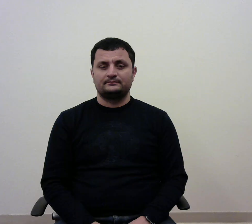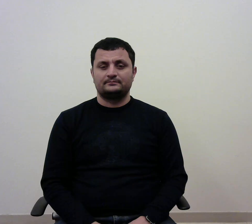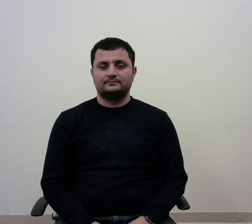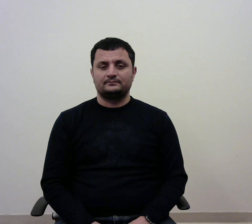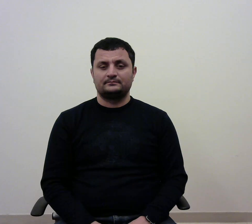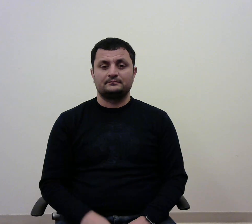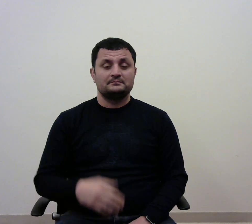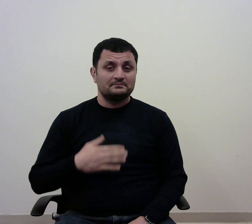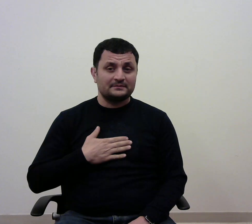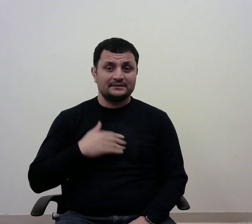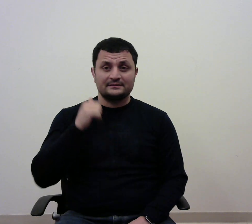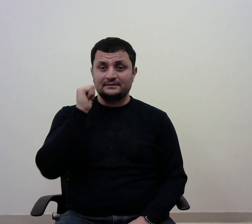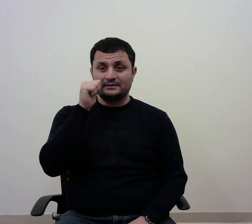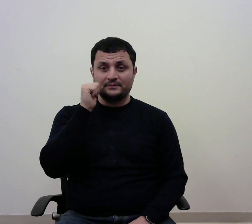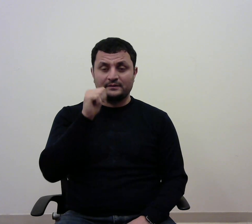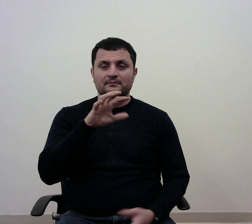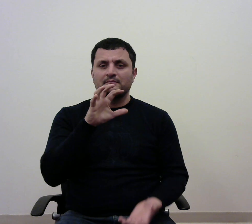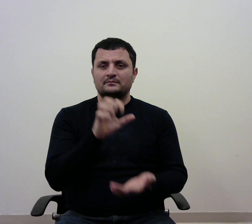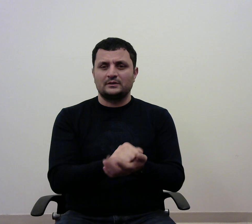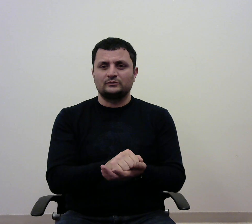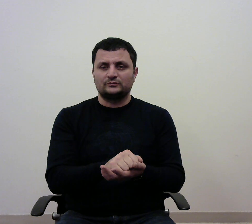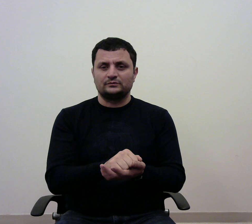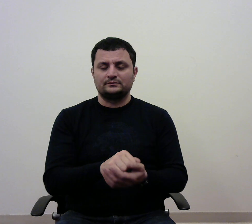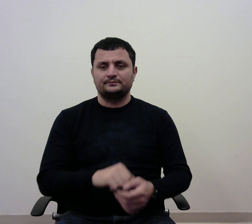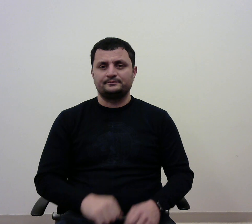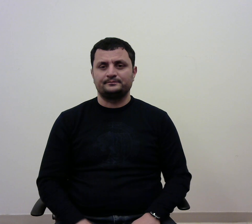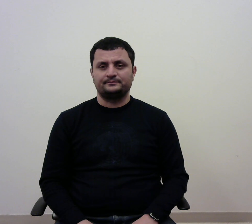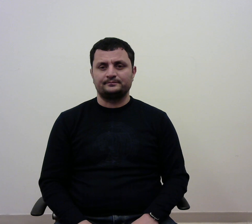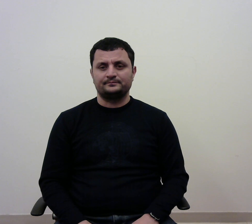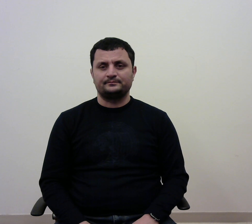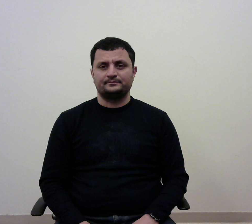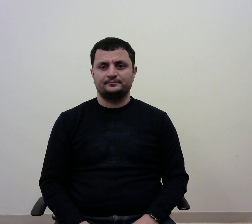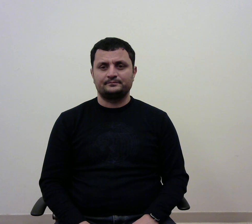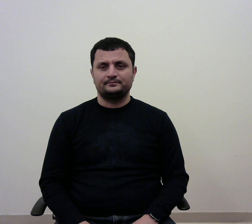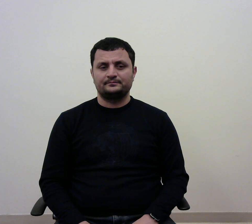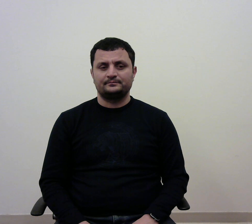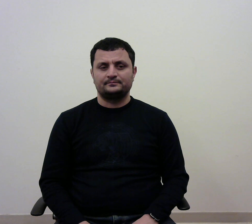Mən sabah məşğulam